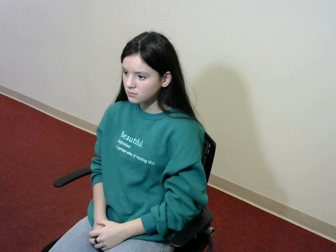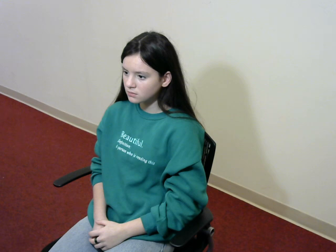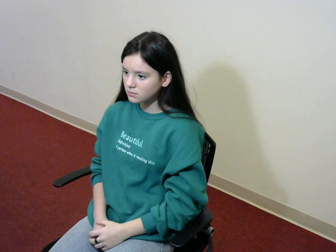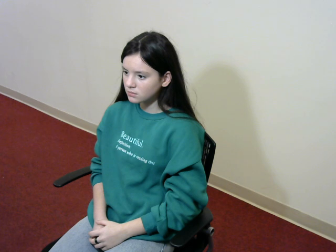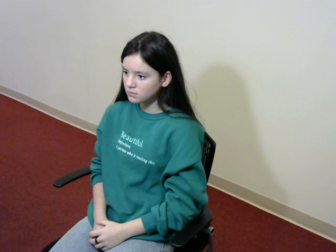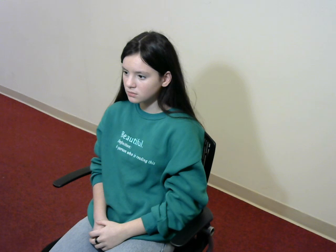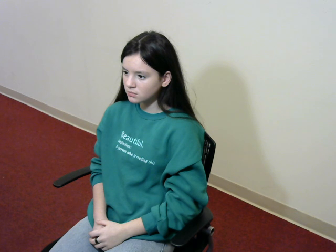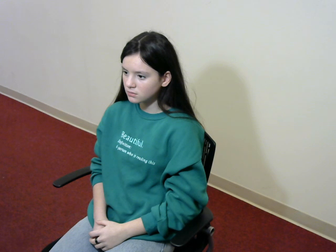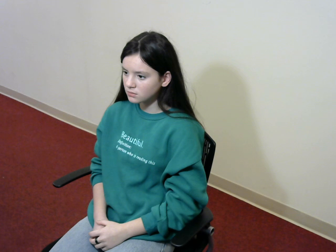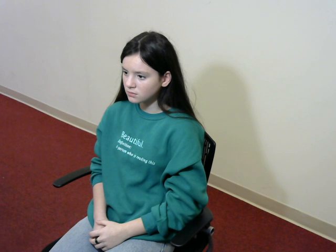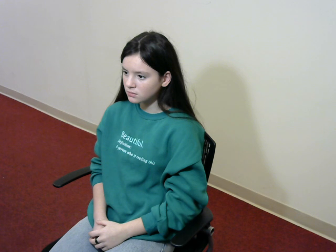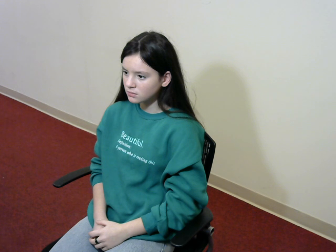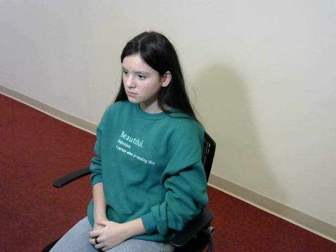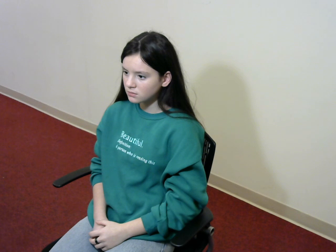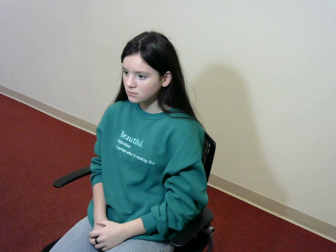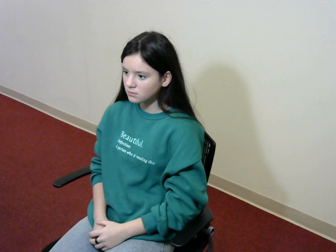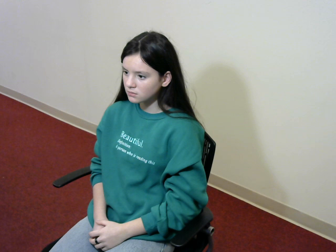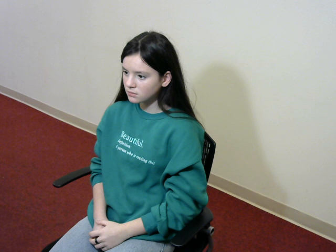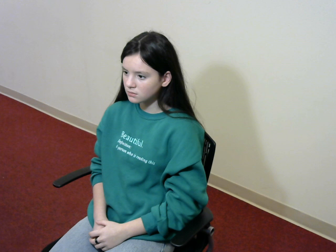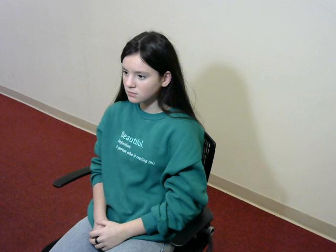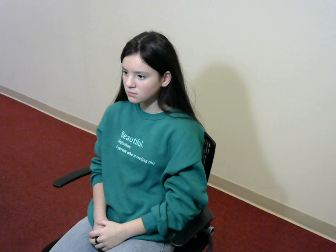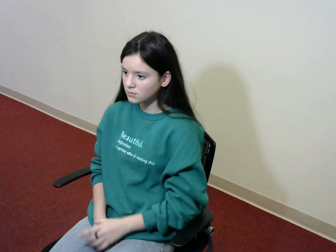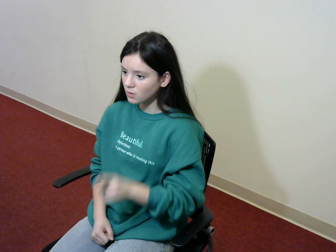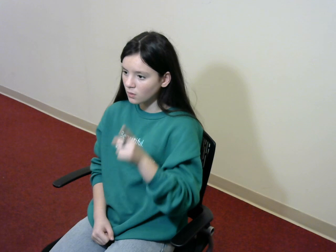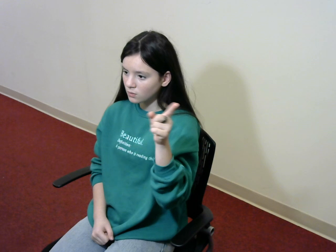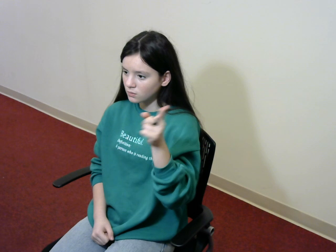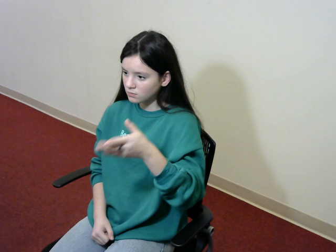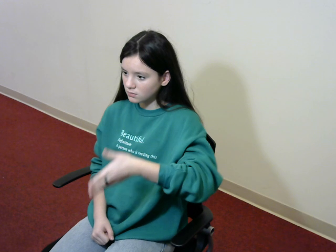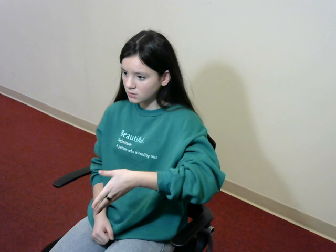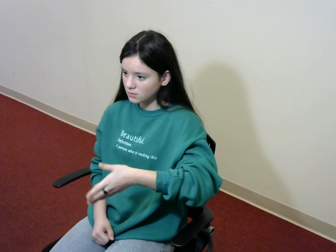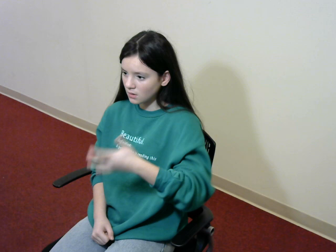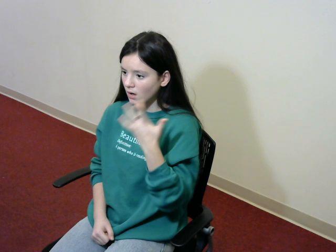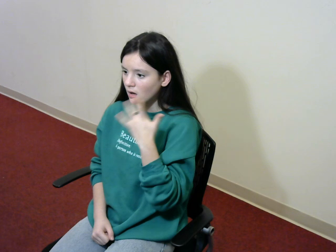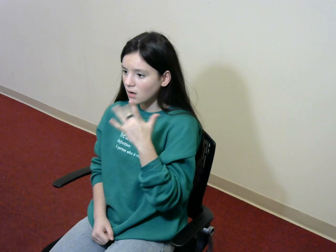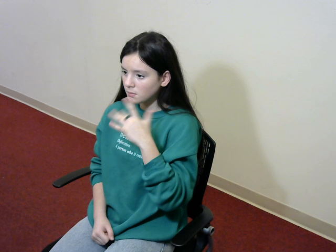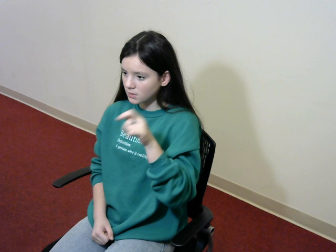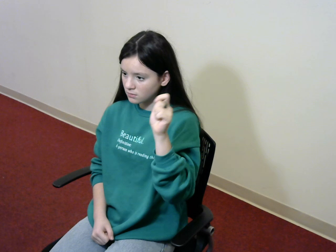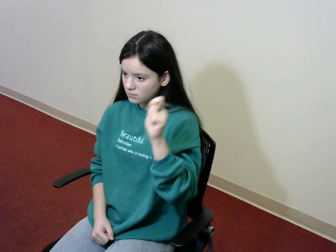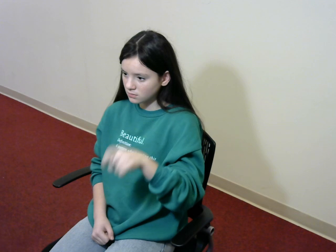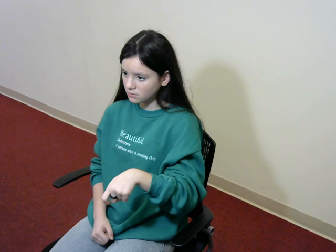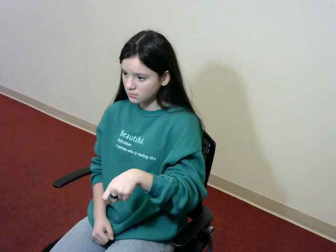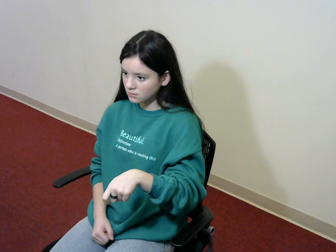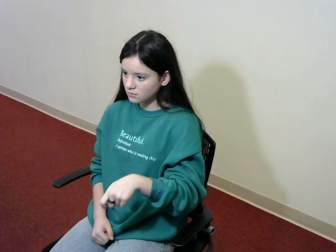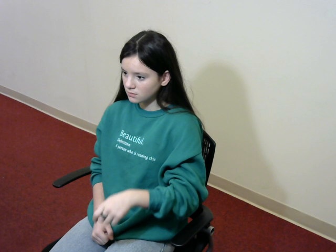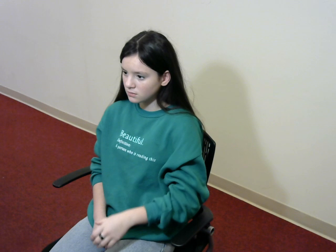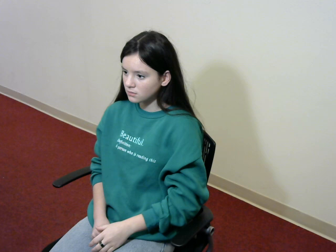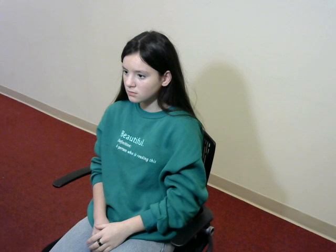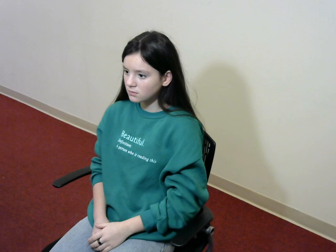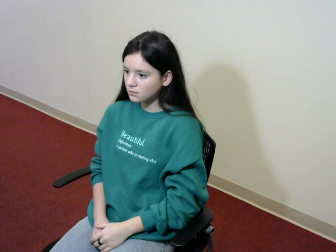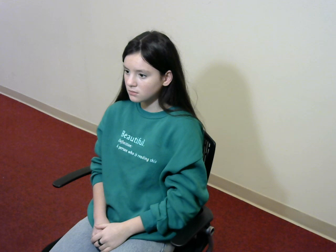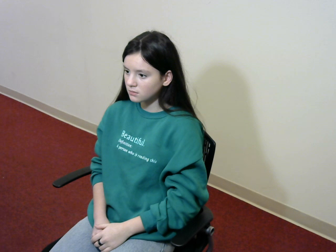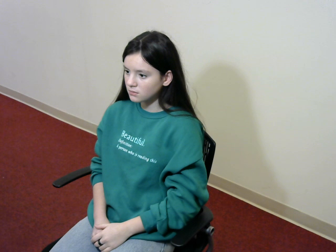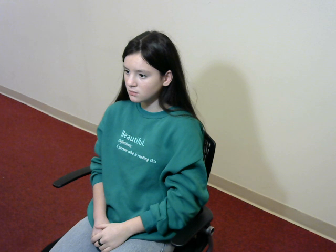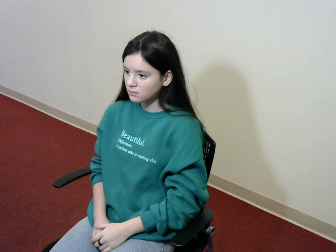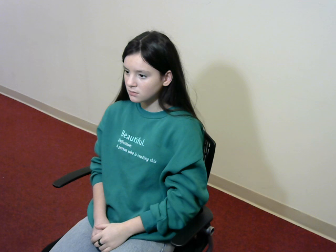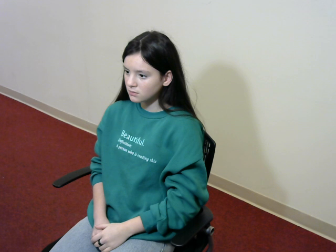O bura Amerikadan gəlib